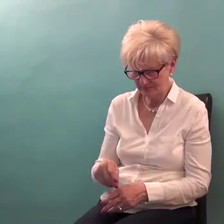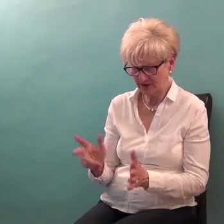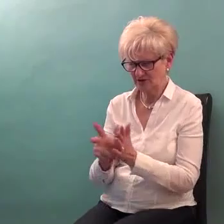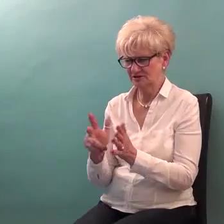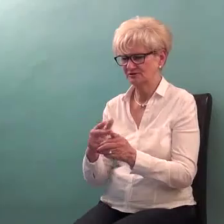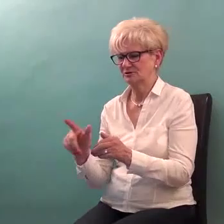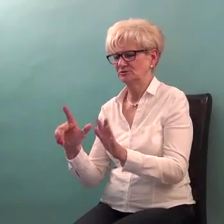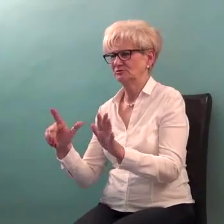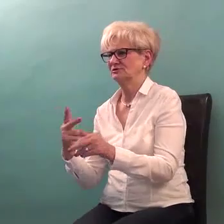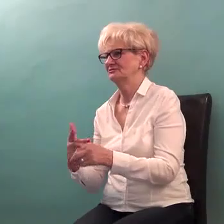Od osiemnastej do siódmej trzydzieści.